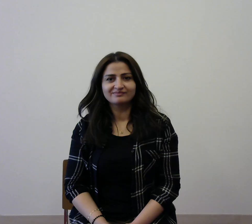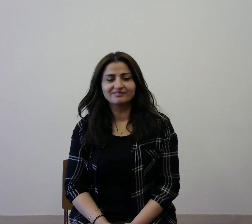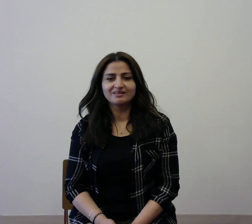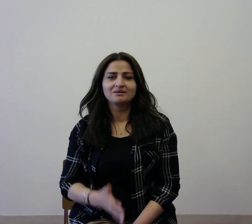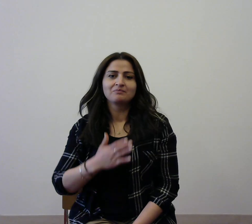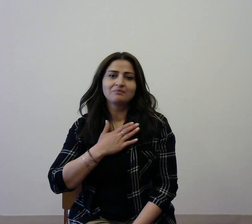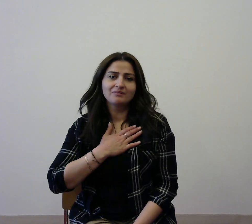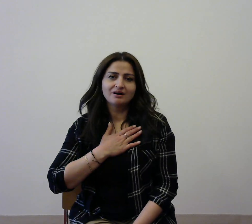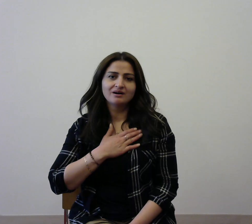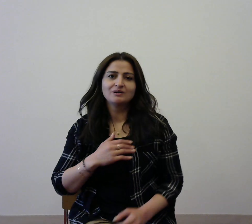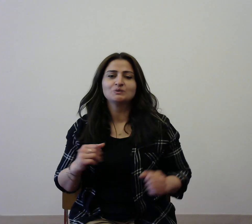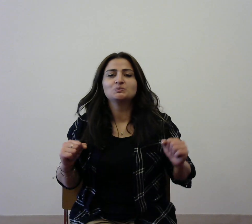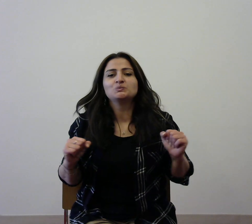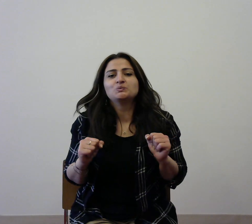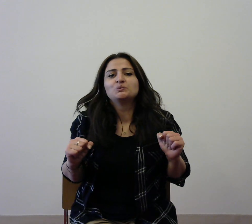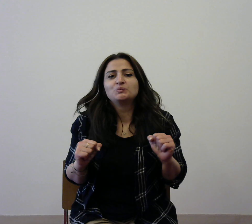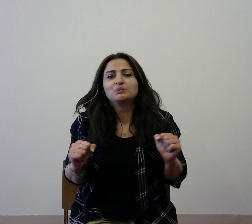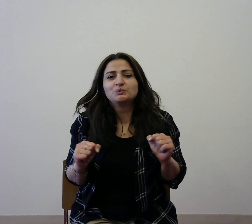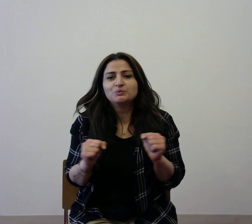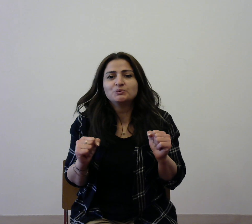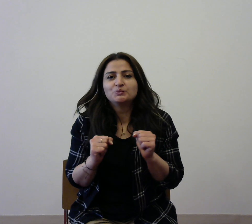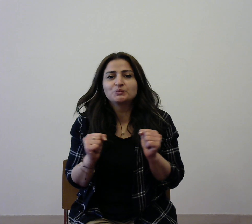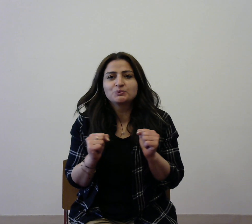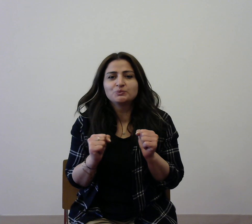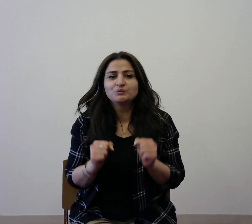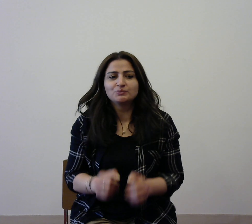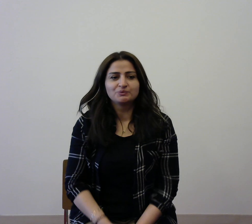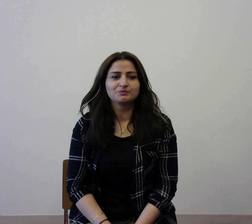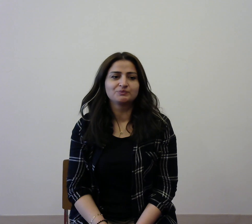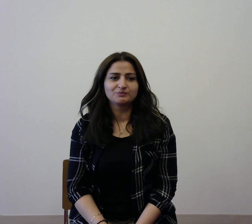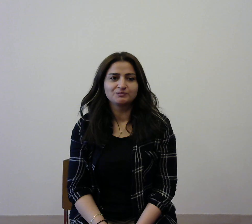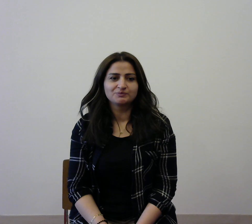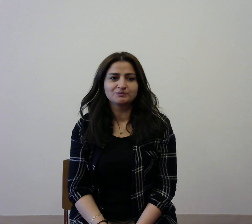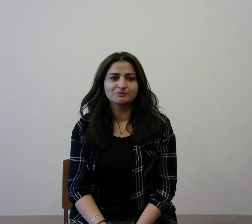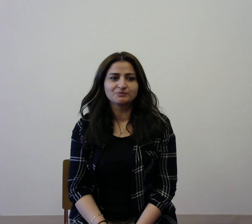Mənə soyuqdur